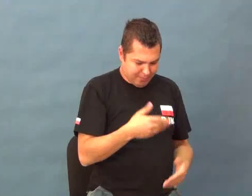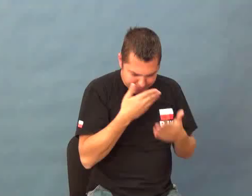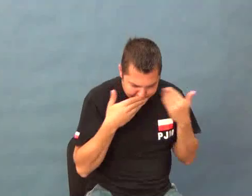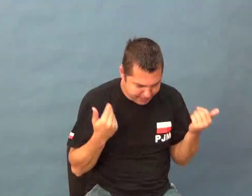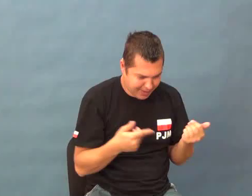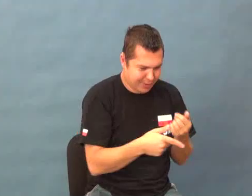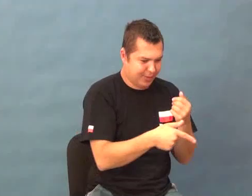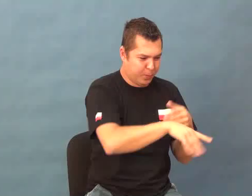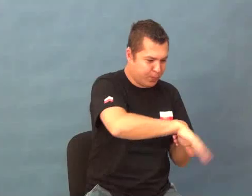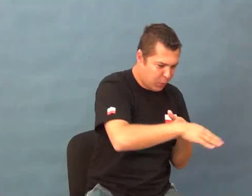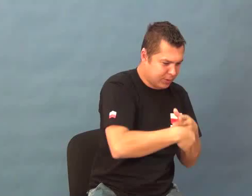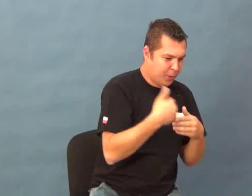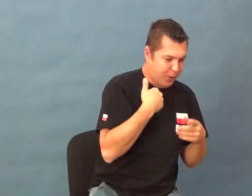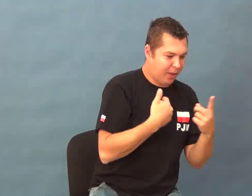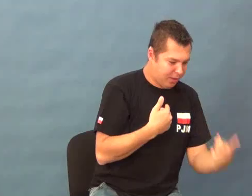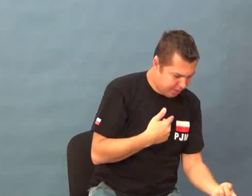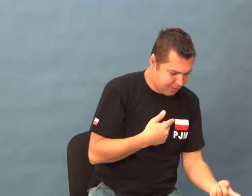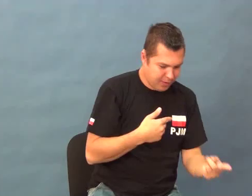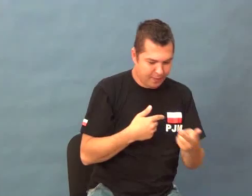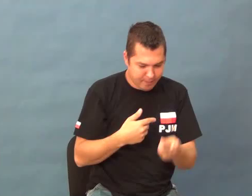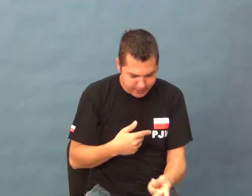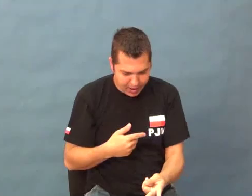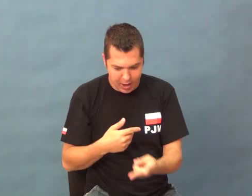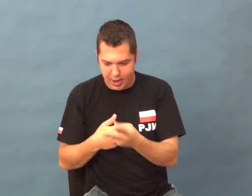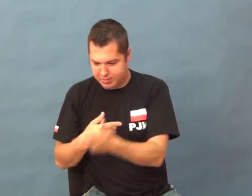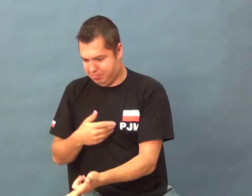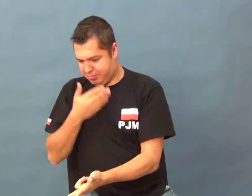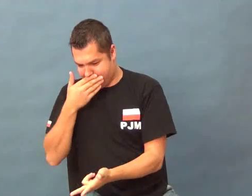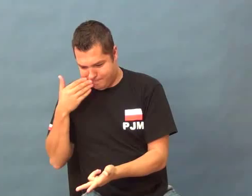Jeden to był pusty, drugi... a trzeciego nie ma.